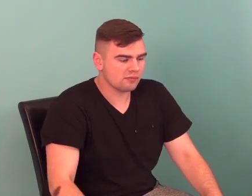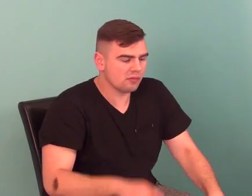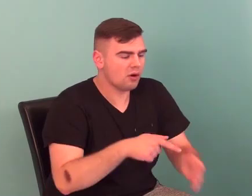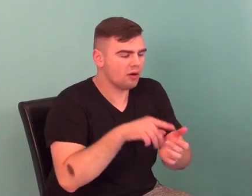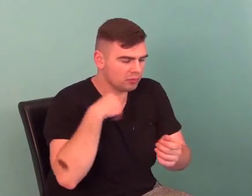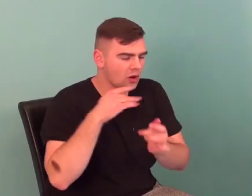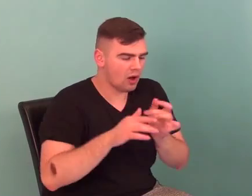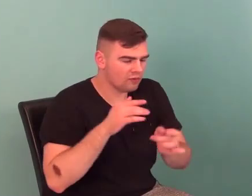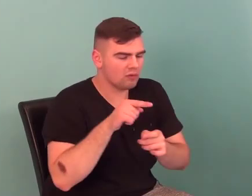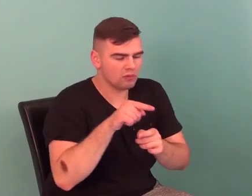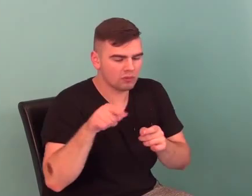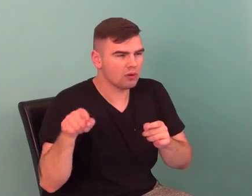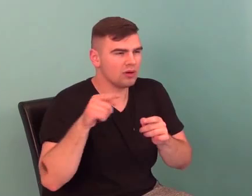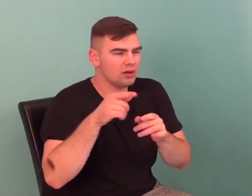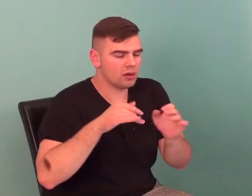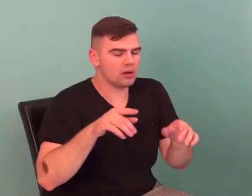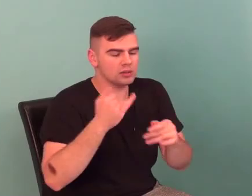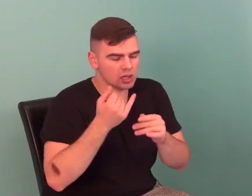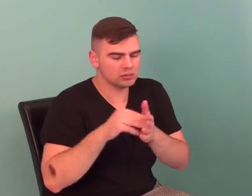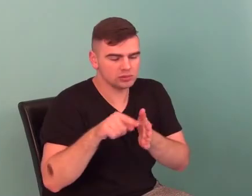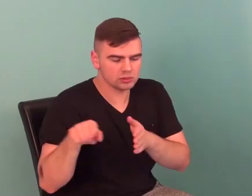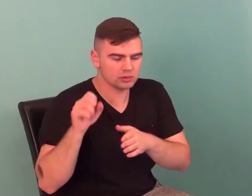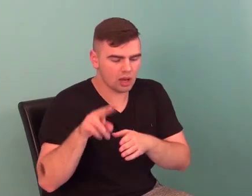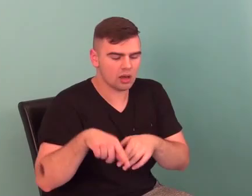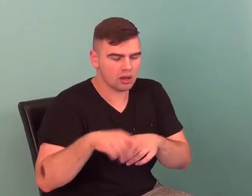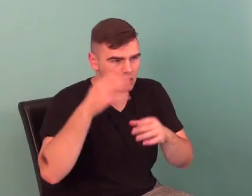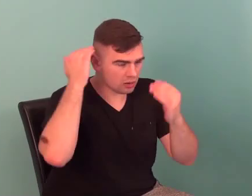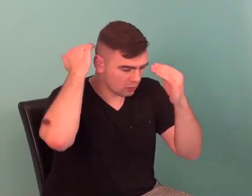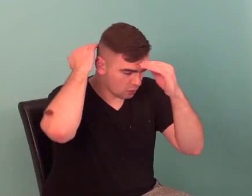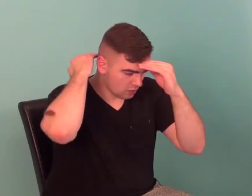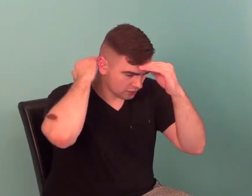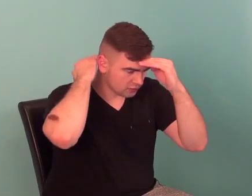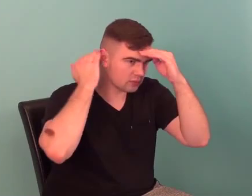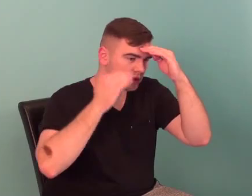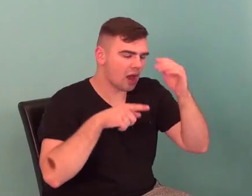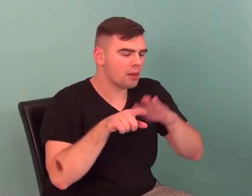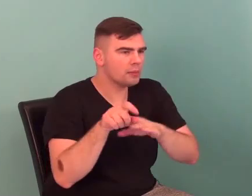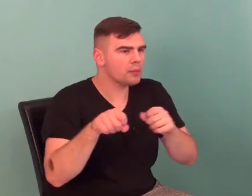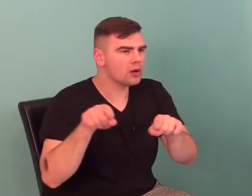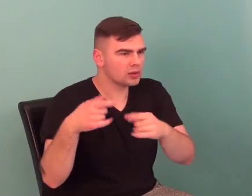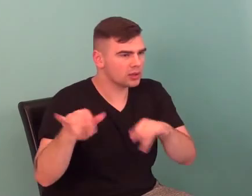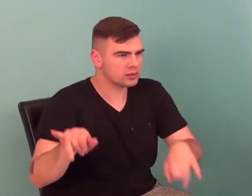Właśnie może to kask dla rowerzystów i innych, też dla dziecka, bo mają kask, a dla motorzystów kask jest inny.